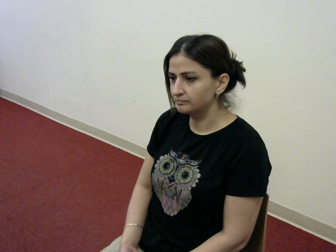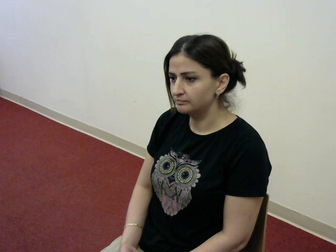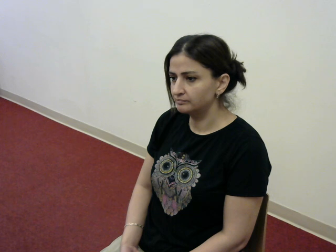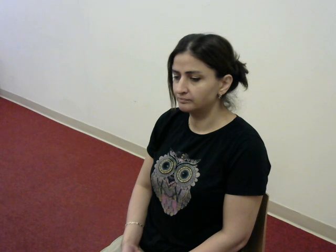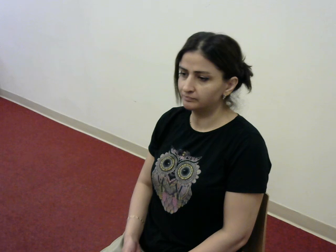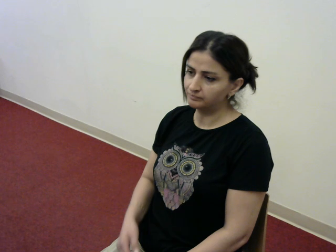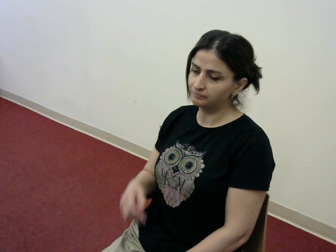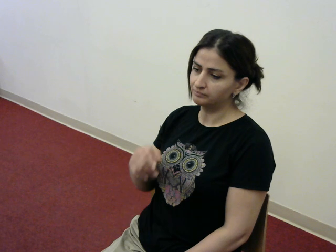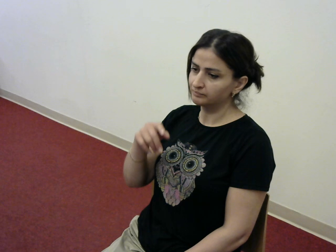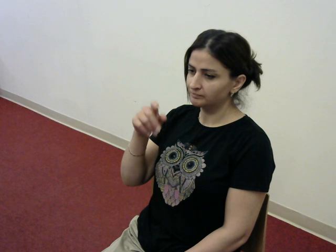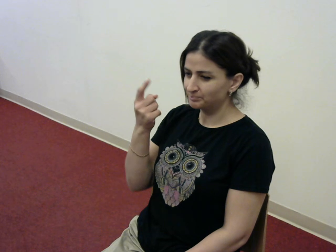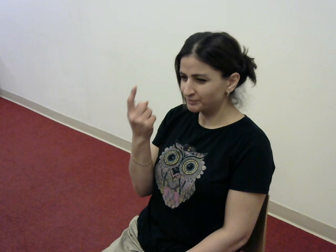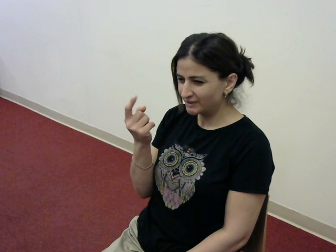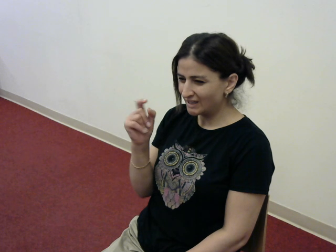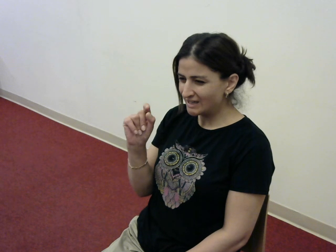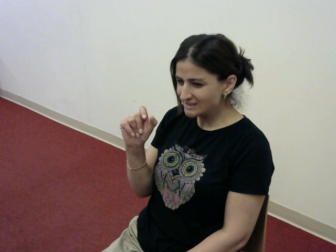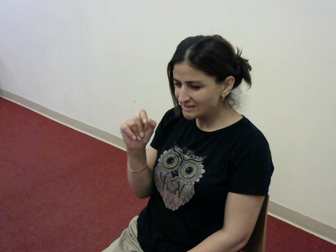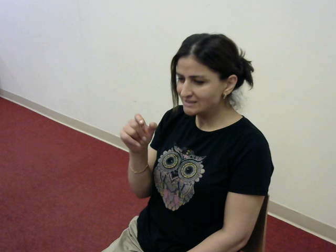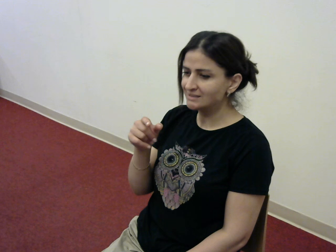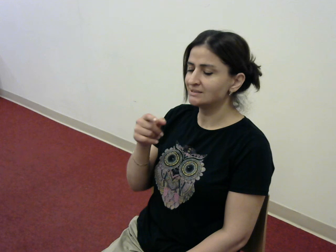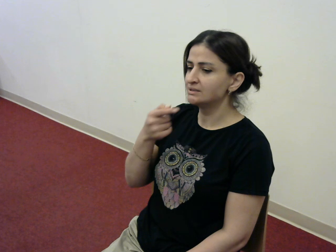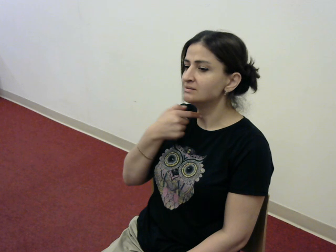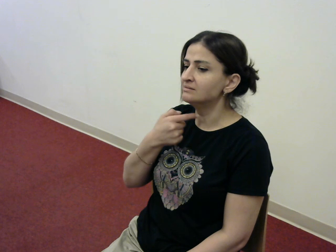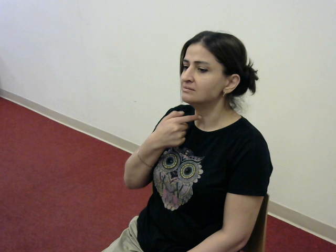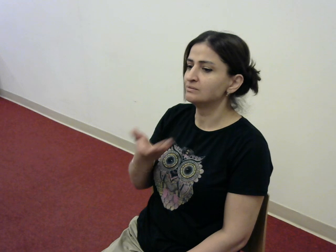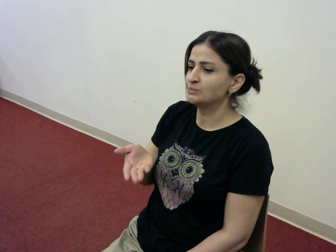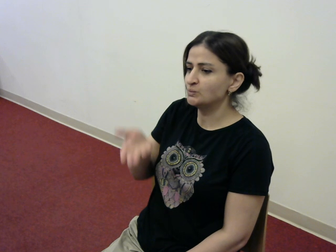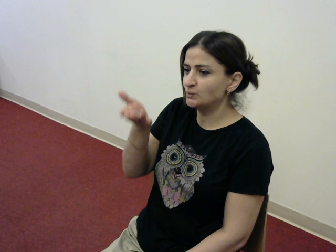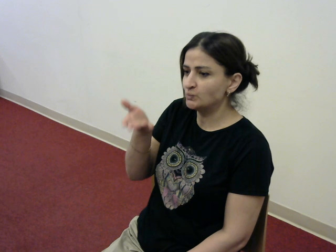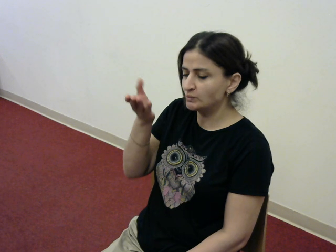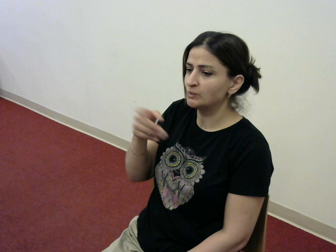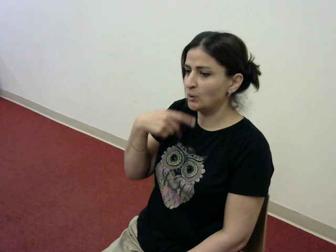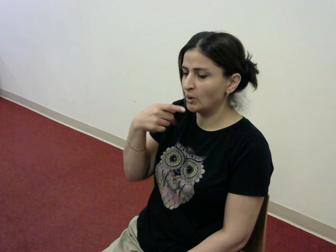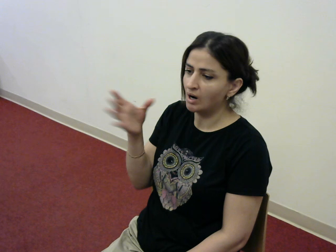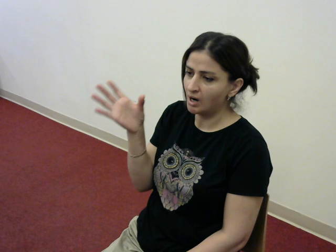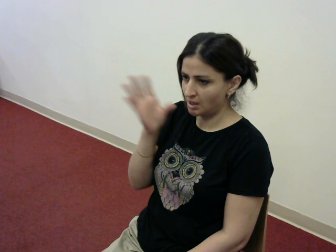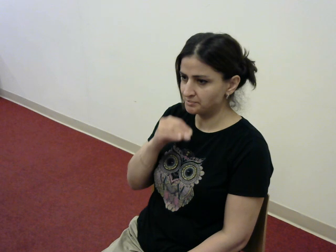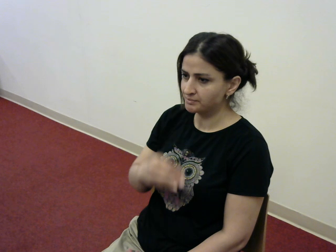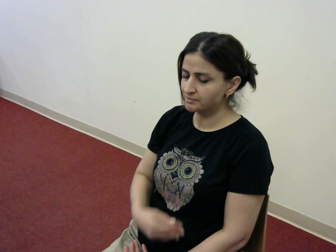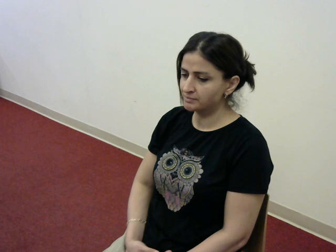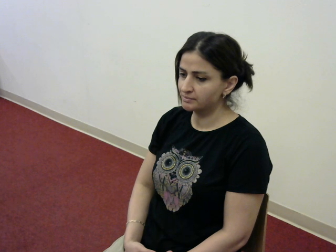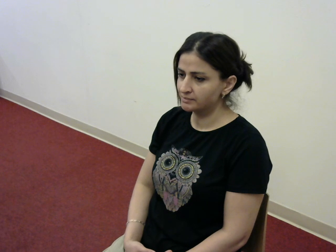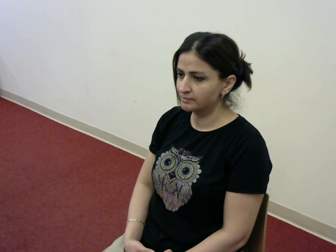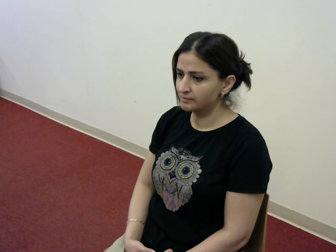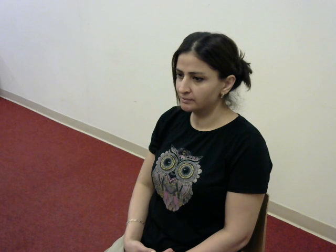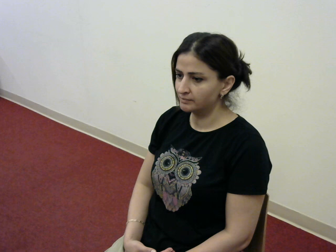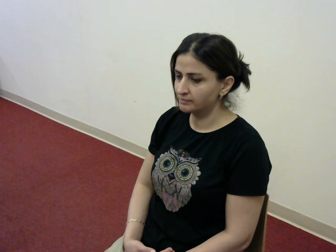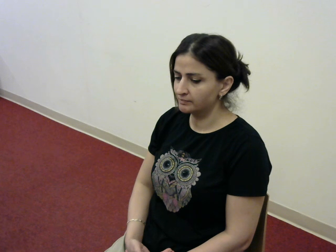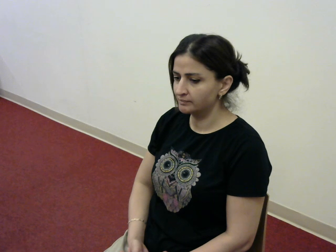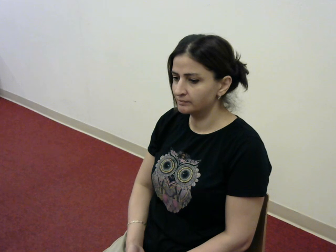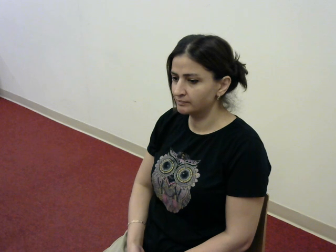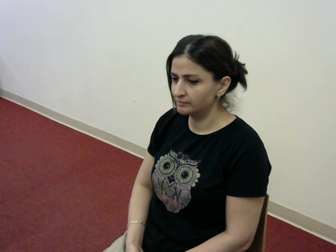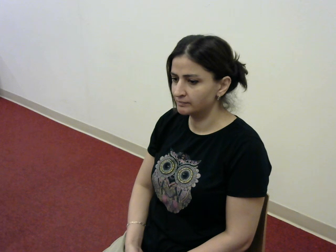Bir az ucadan deyə bilərsinizmi?